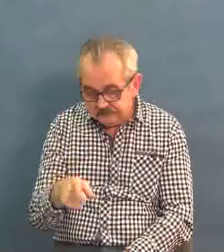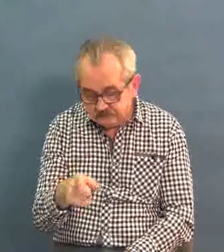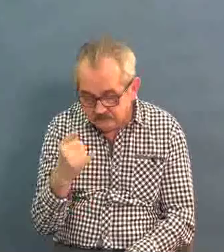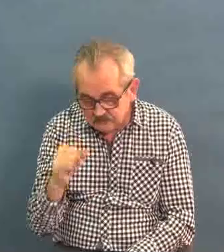Inaczej.